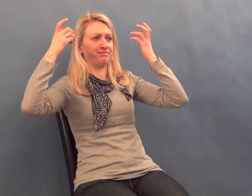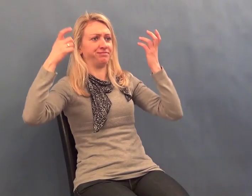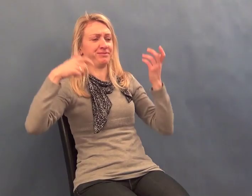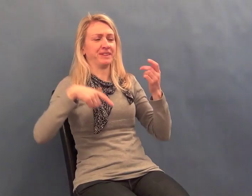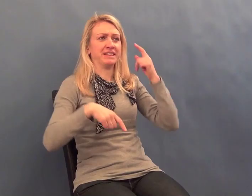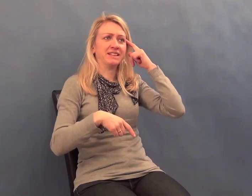Zastanawia się, co robić.